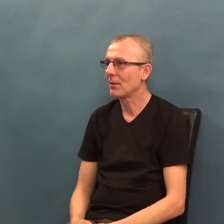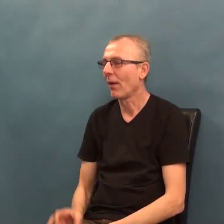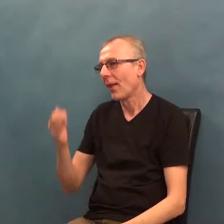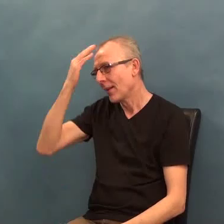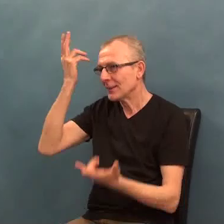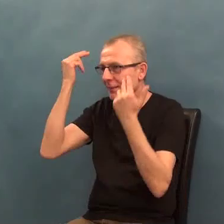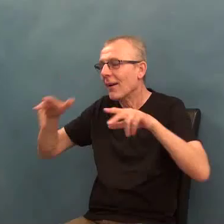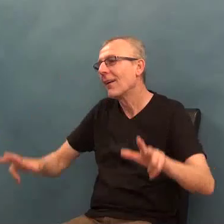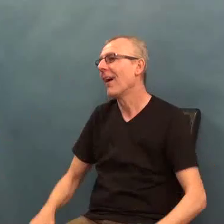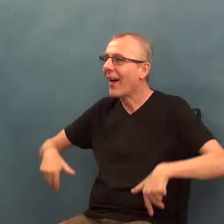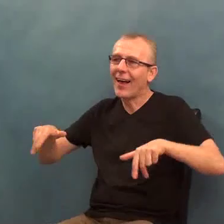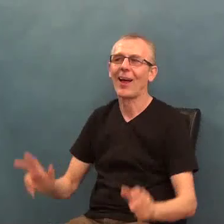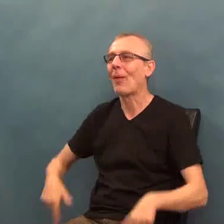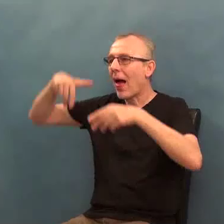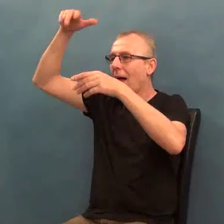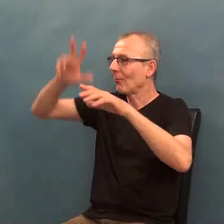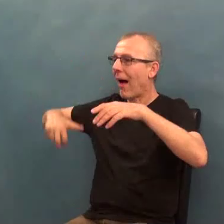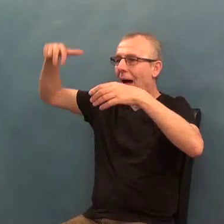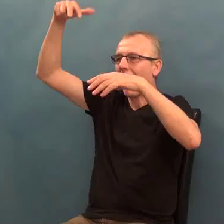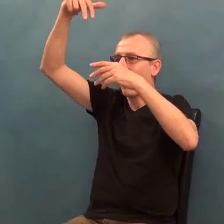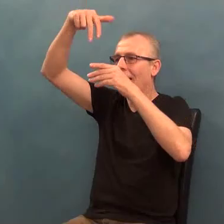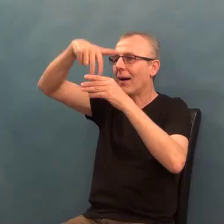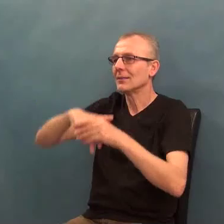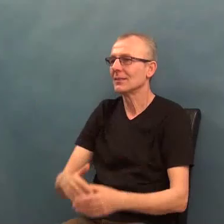Nieświadomy królik wskoczył w ubranie.